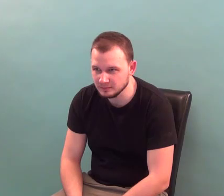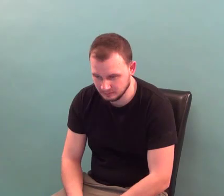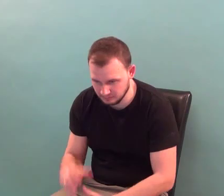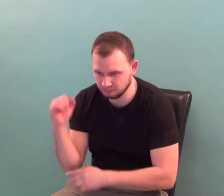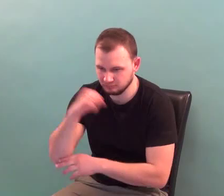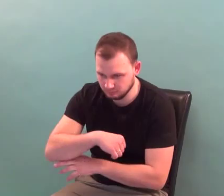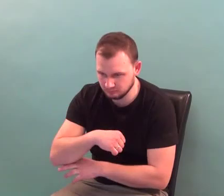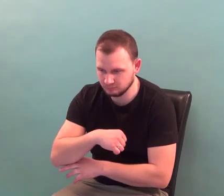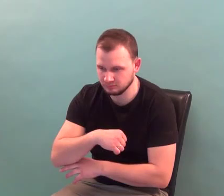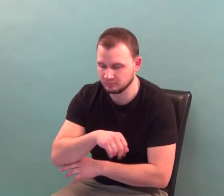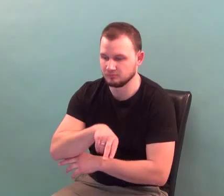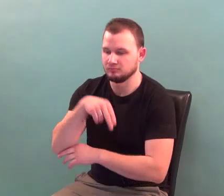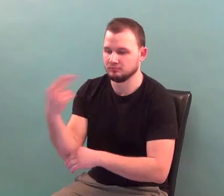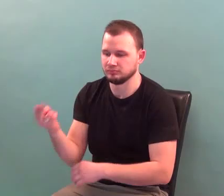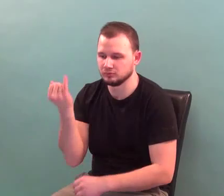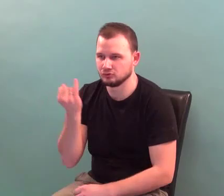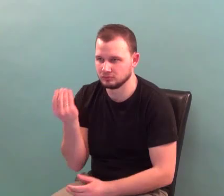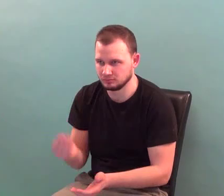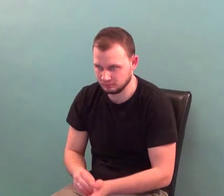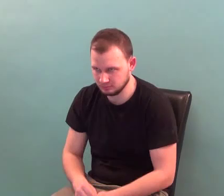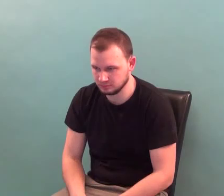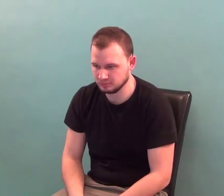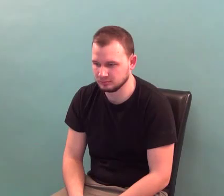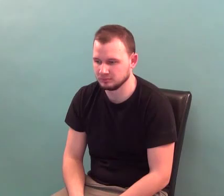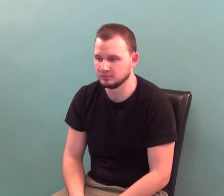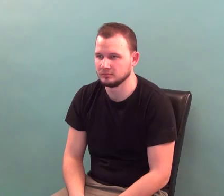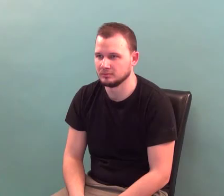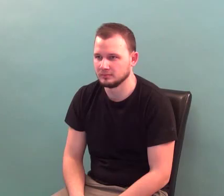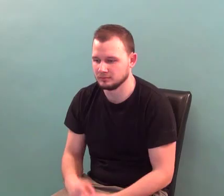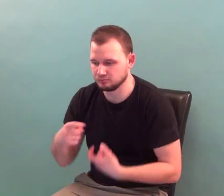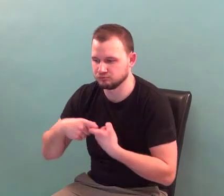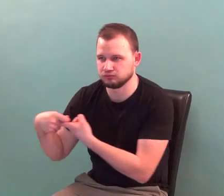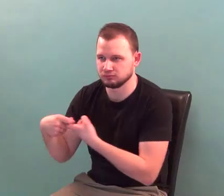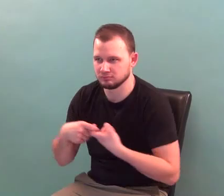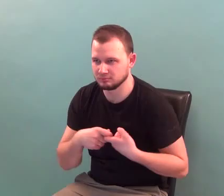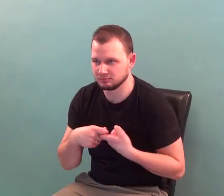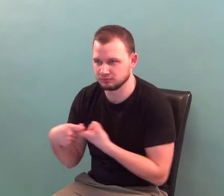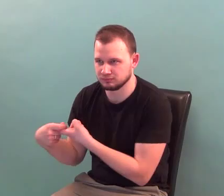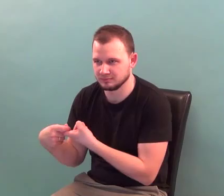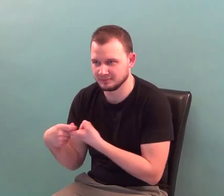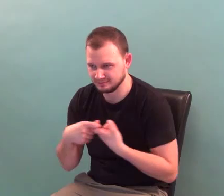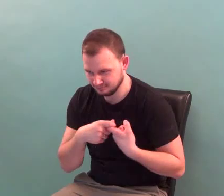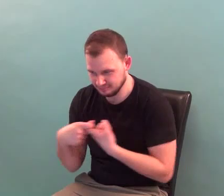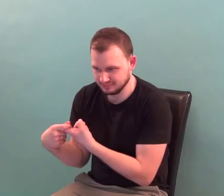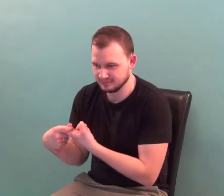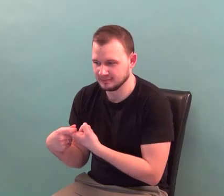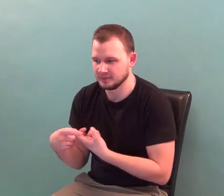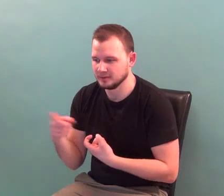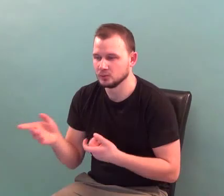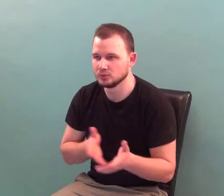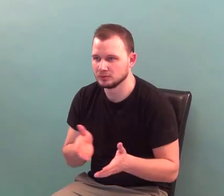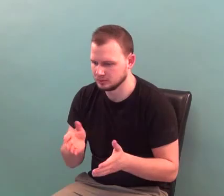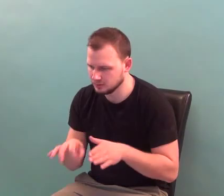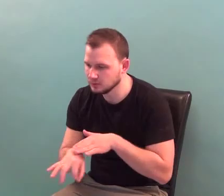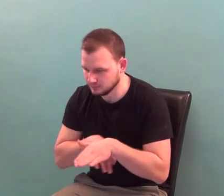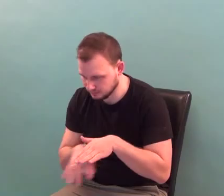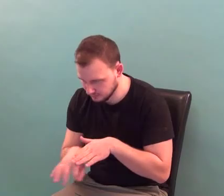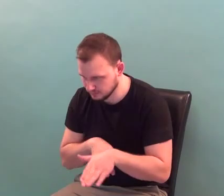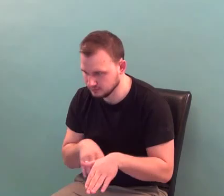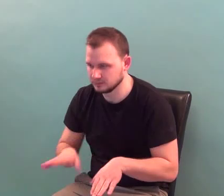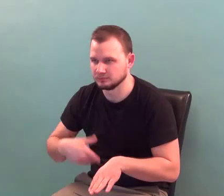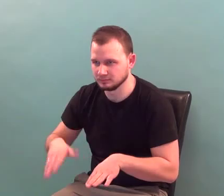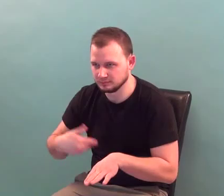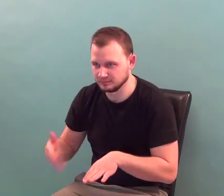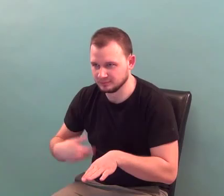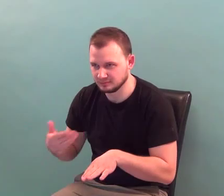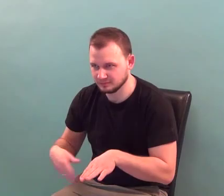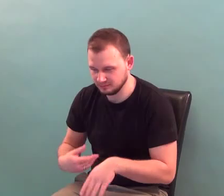Człowiek pochylony do przodu, dodane dziecko, przyczepa, rolki i deskorolka.